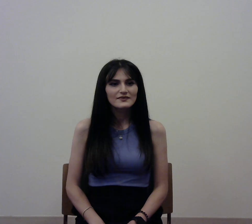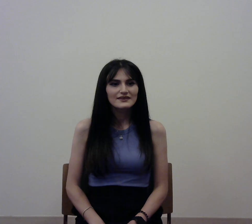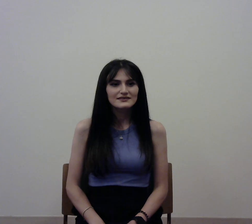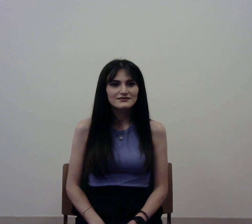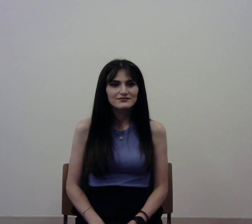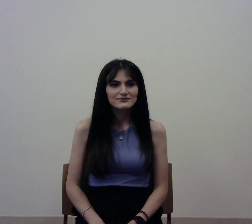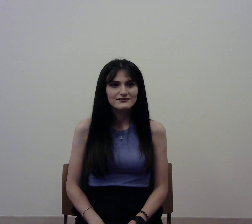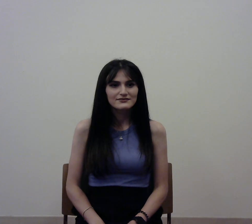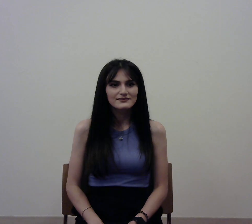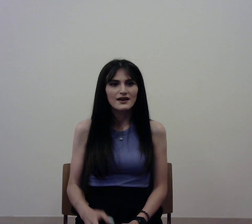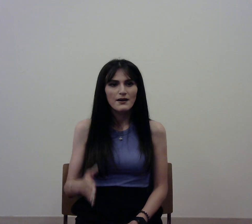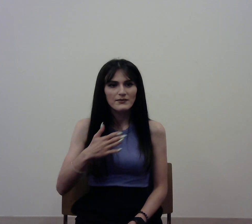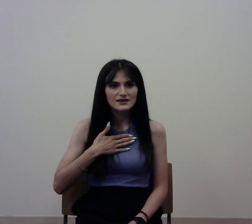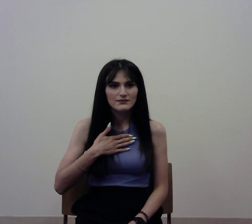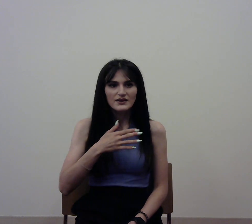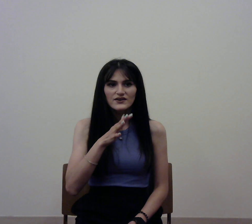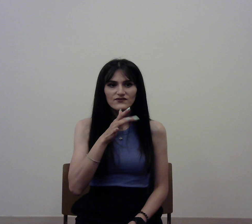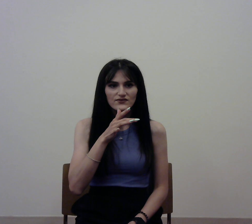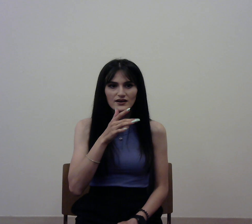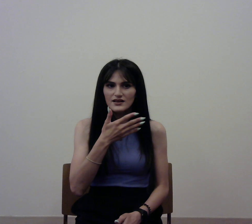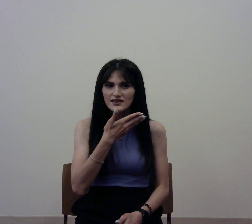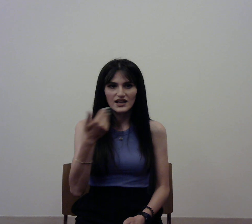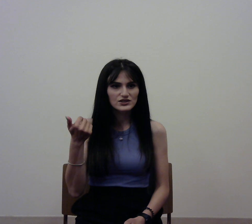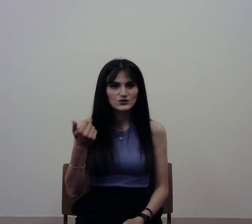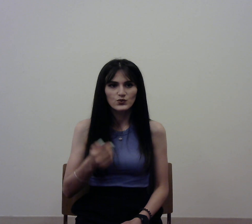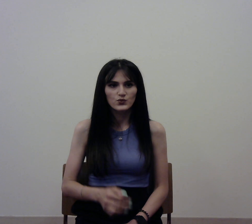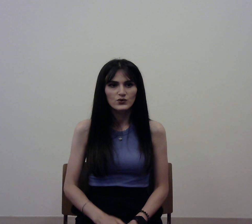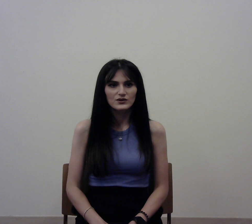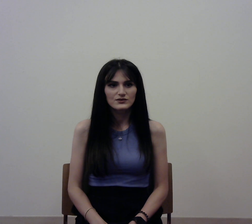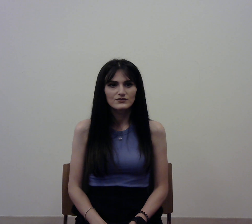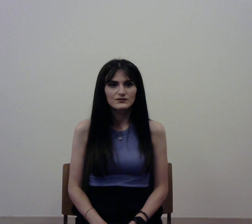Mənim vaxtım yoxdur